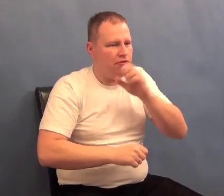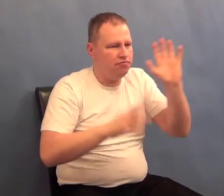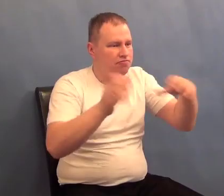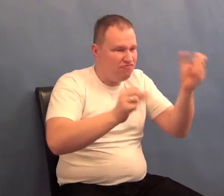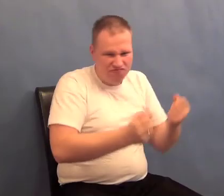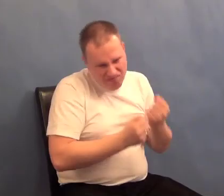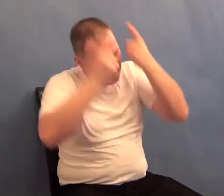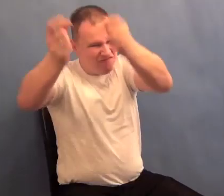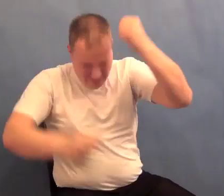Złapała kota i wyrzuciła.